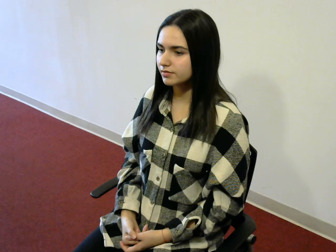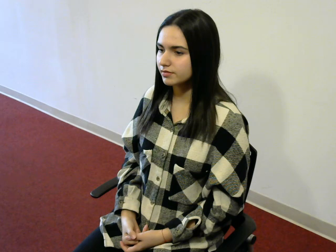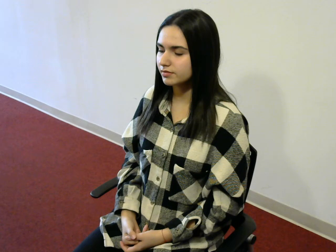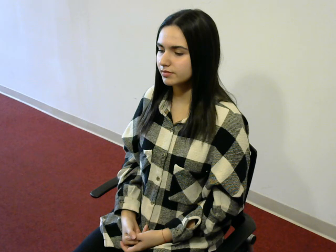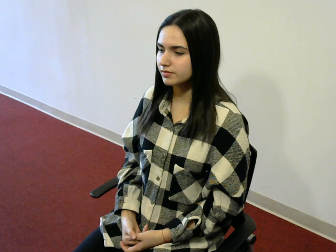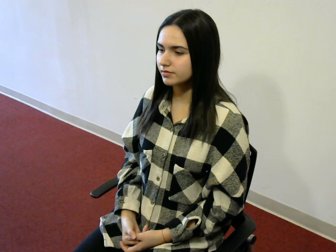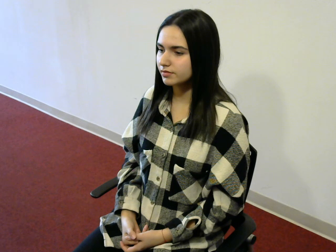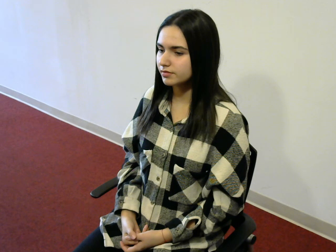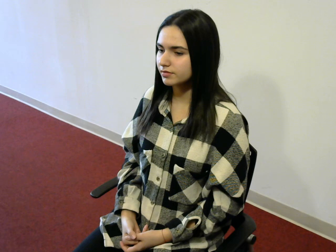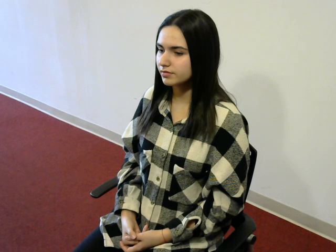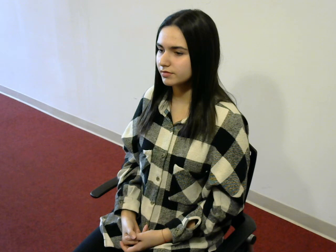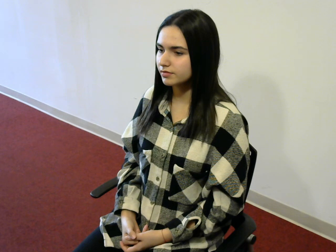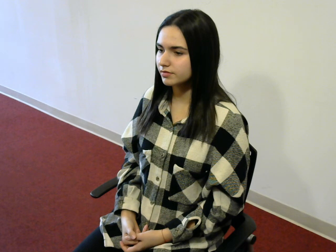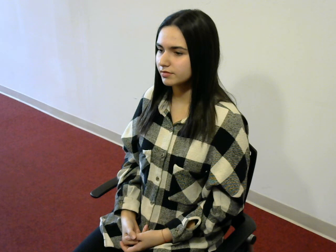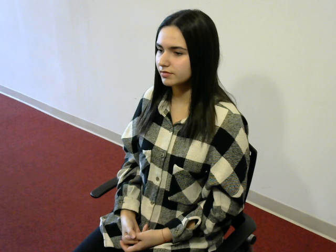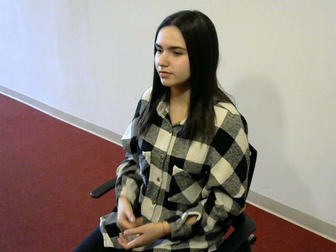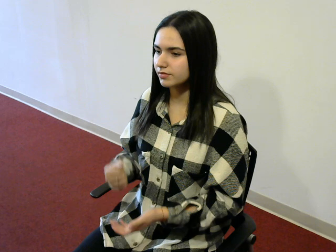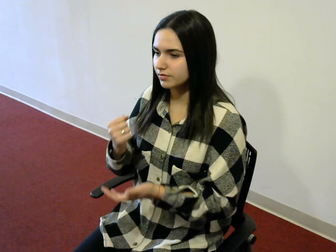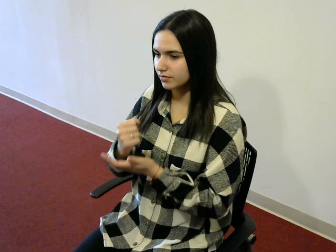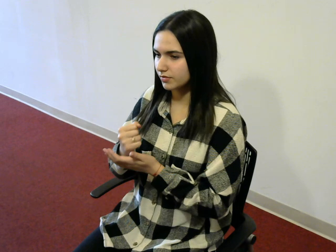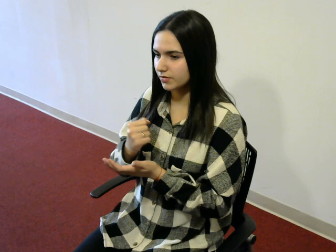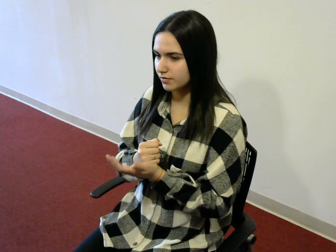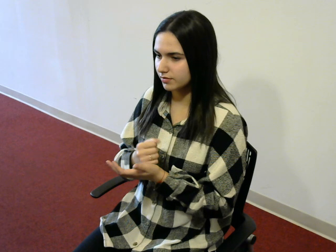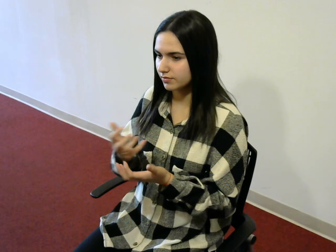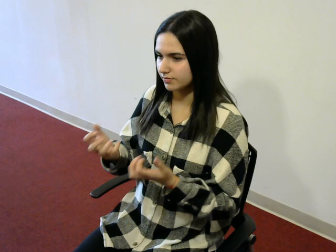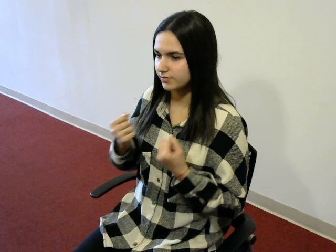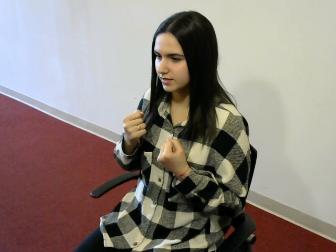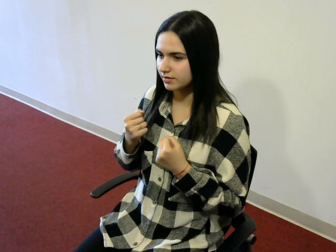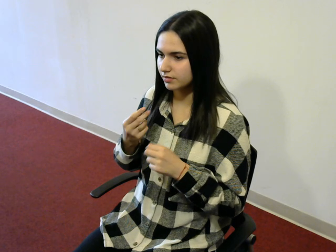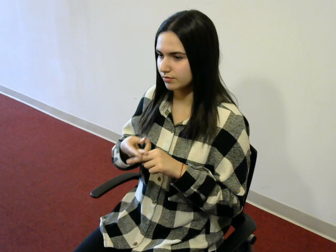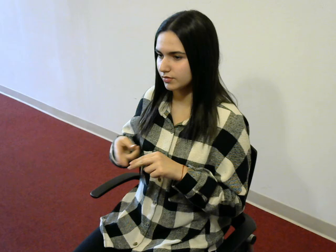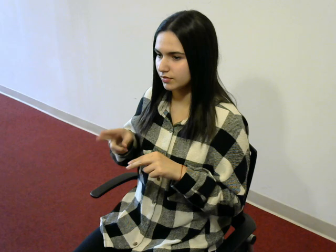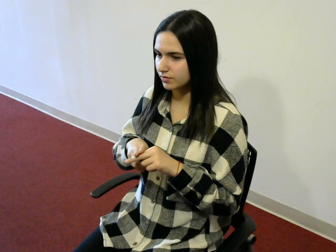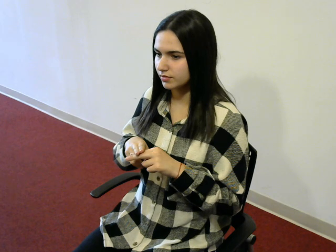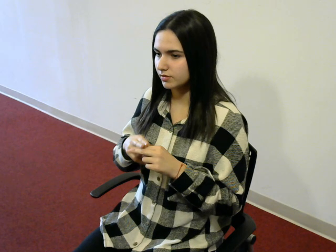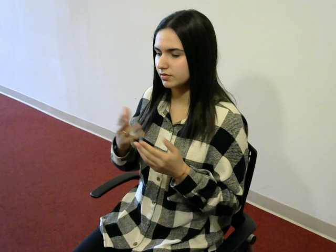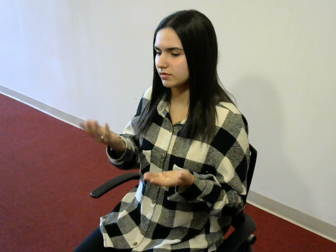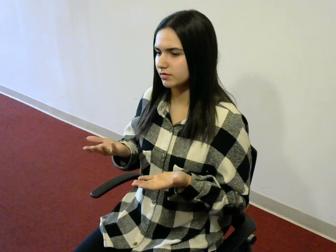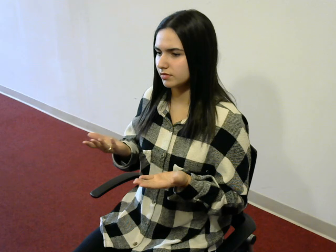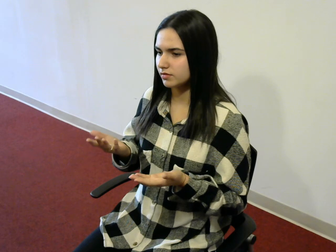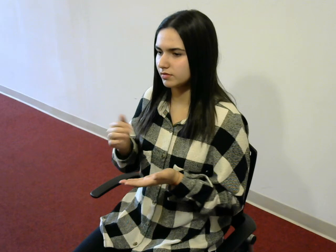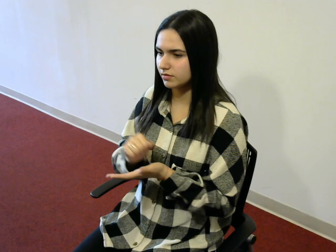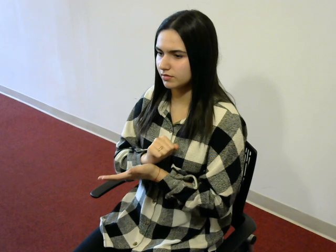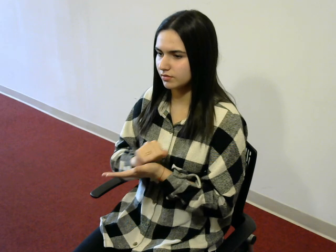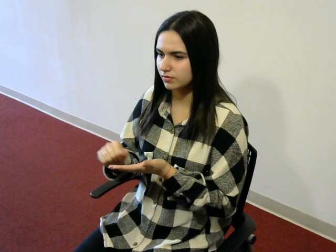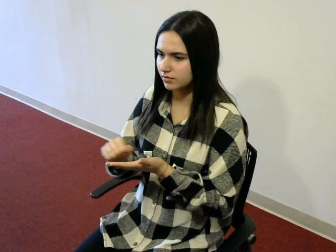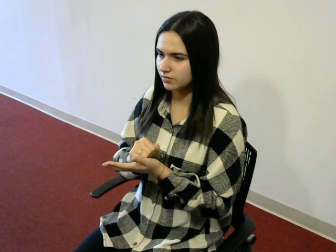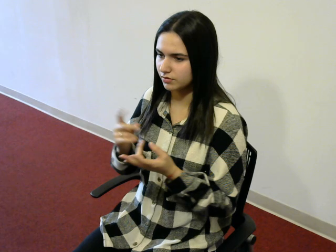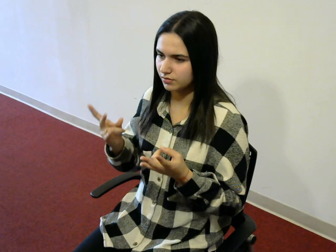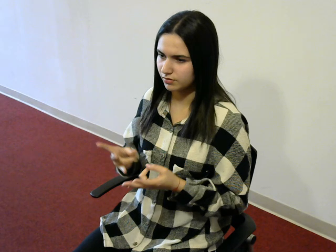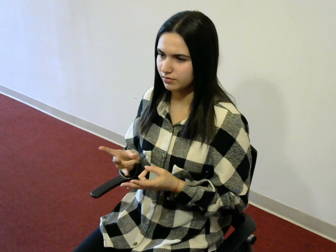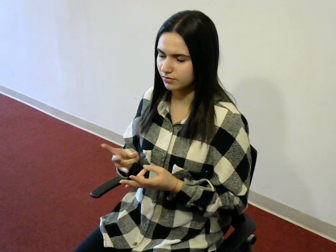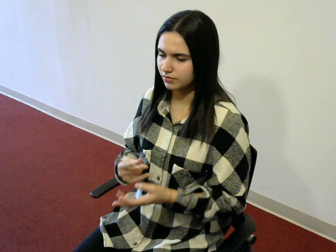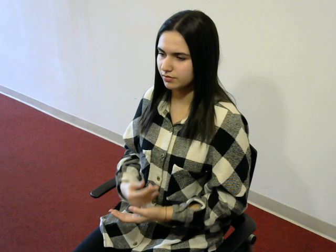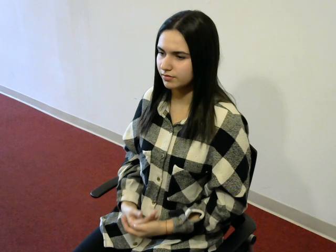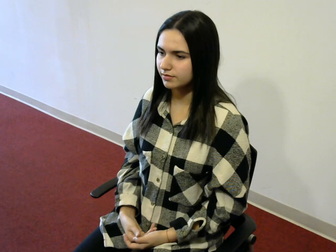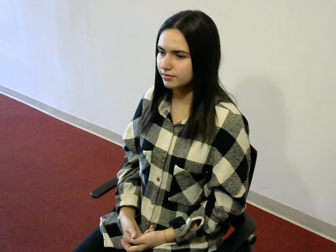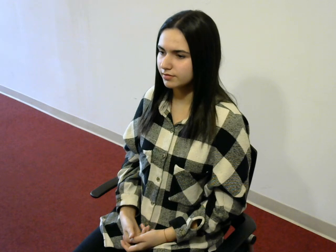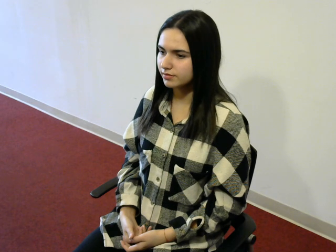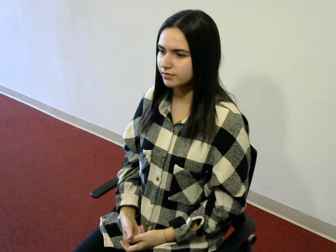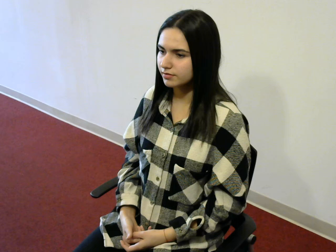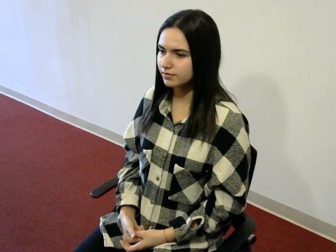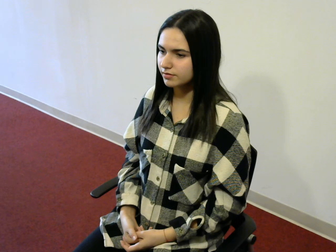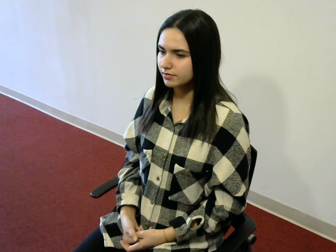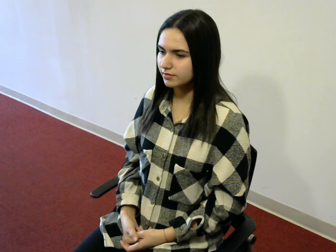Viza almaq üçün hansı sənədlər lazımdır?